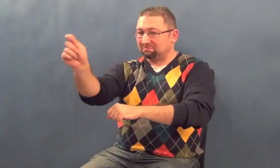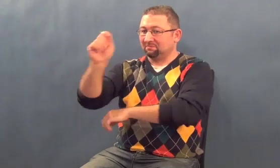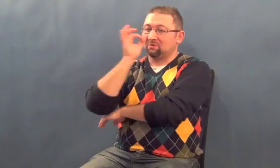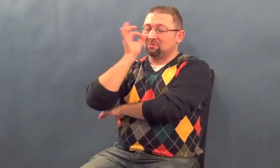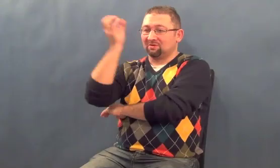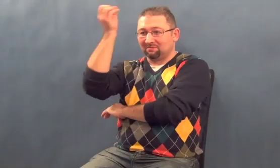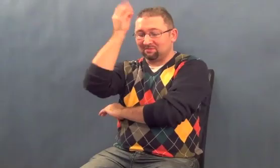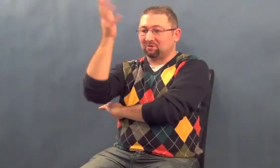Kot jest mądry.